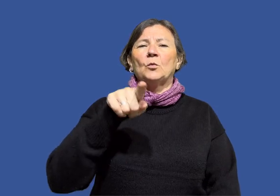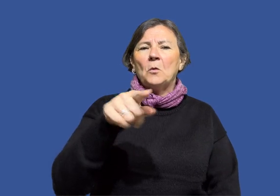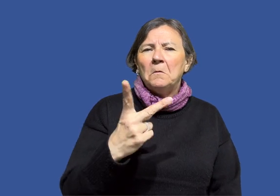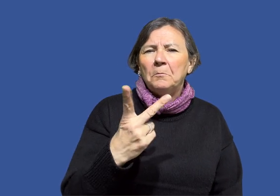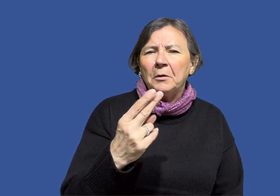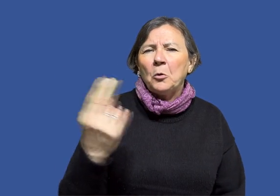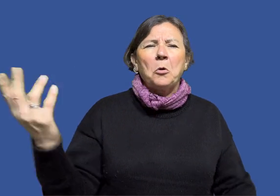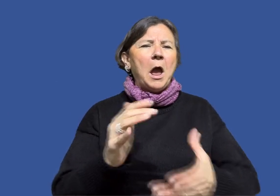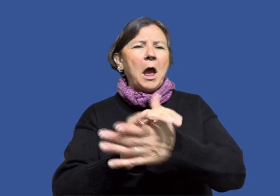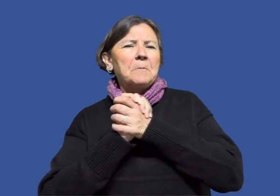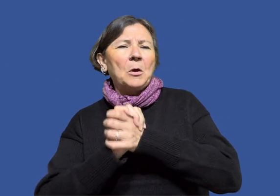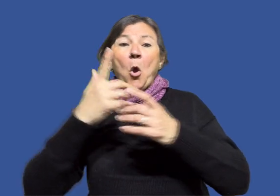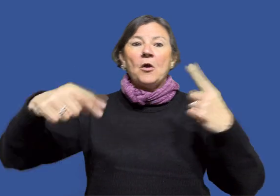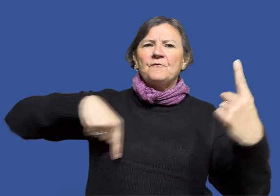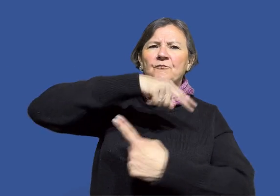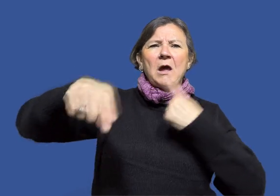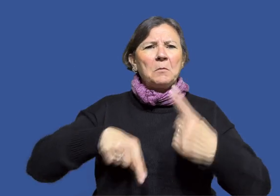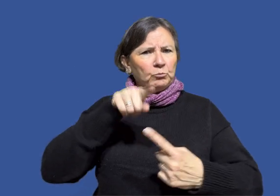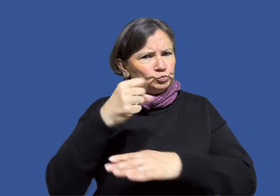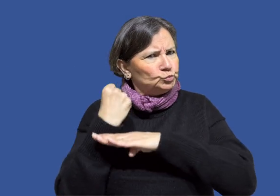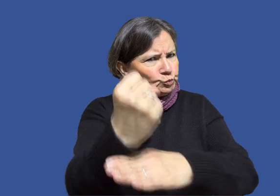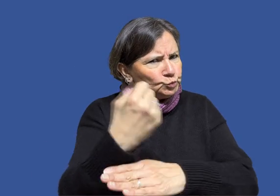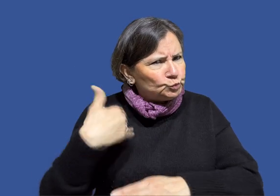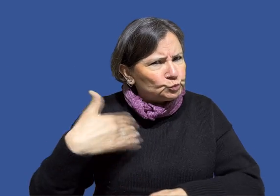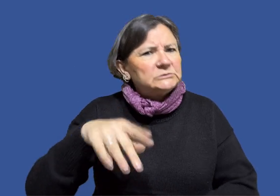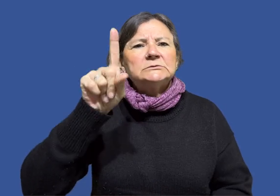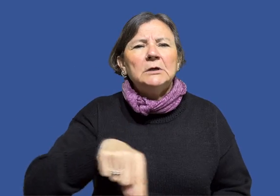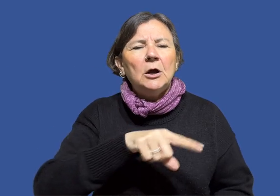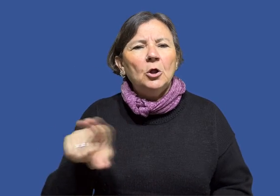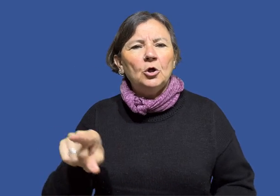Tens el recolzament de la teva parella, amics o família?